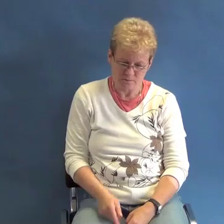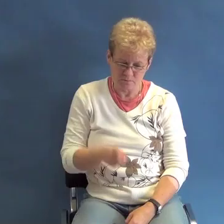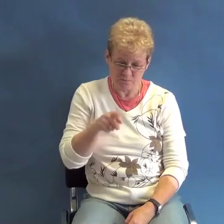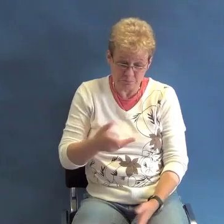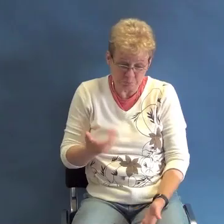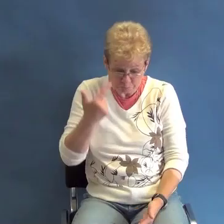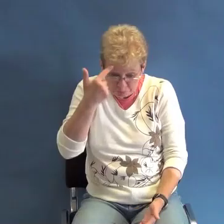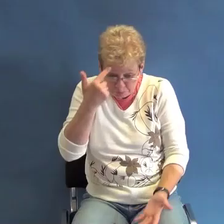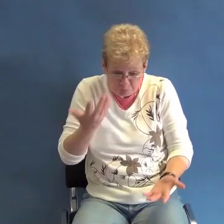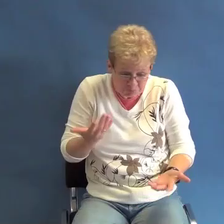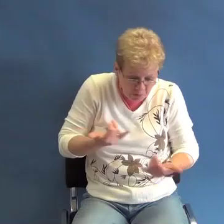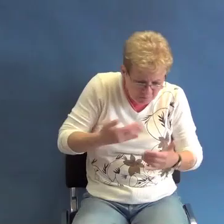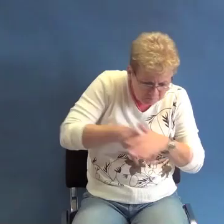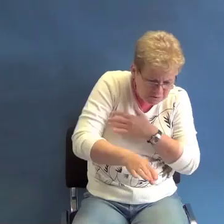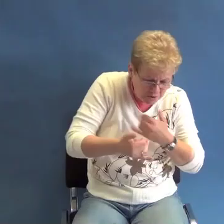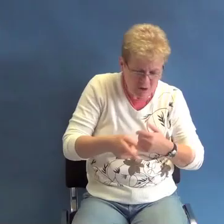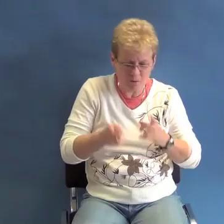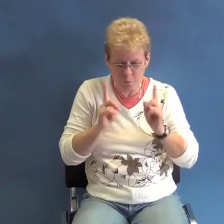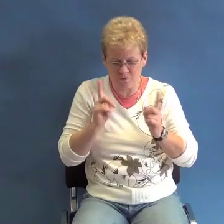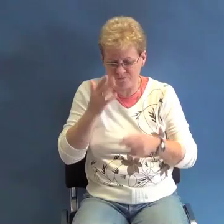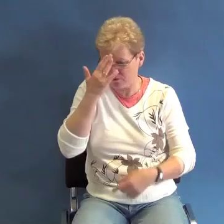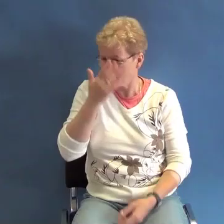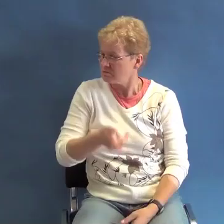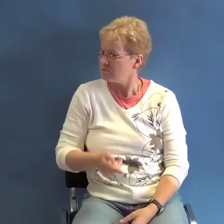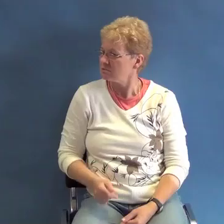Zastanawiam się czy tu chodzi o to, że jak się przechodzi to trzeba uważać.